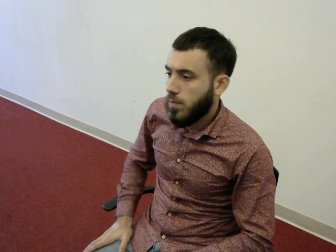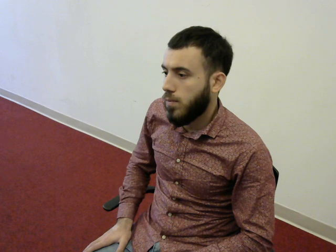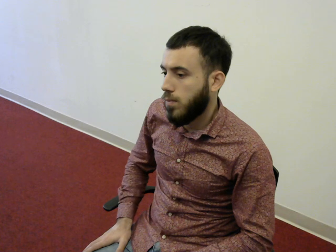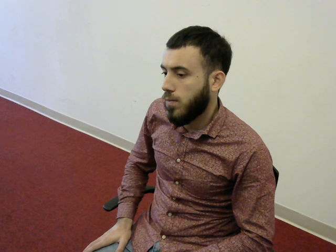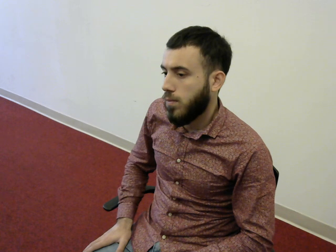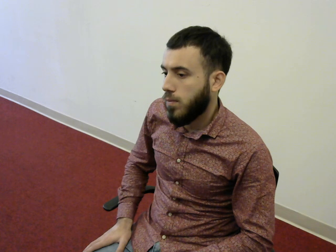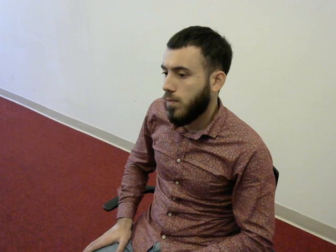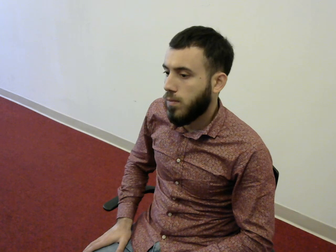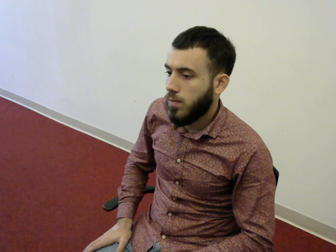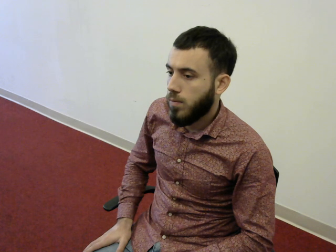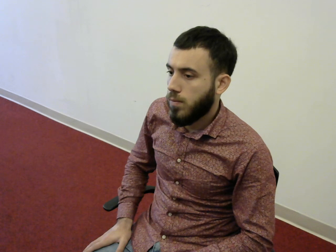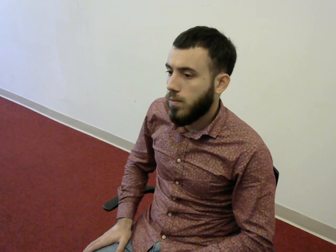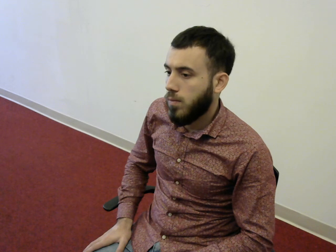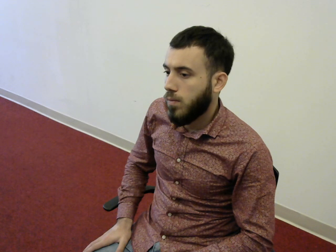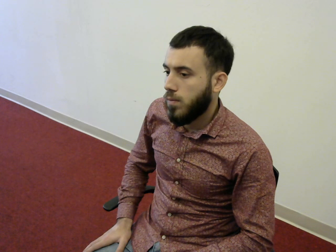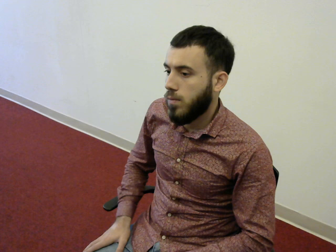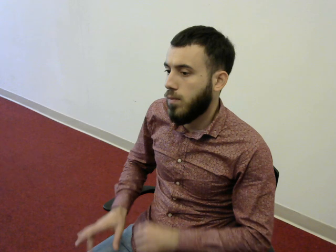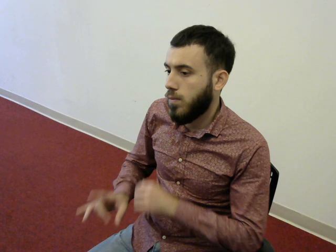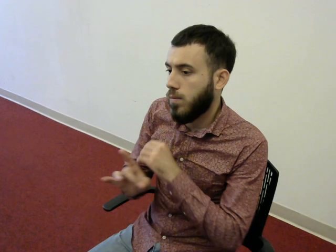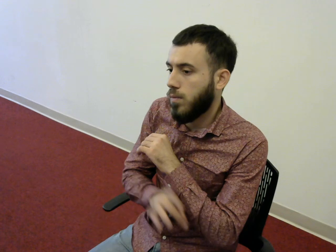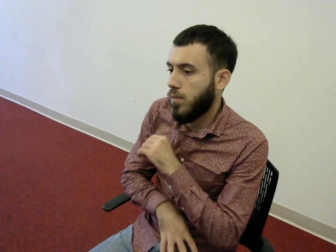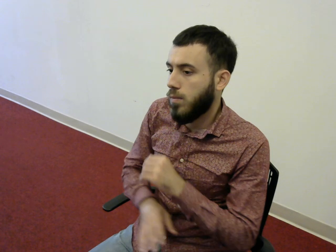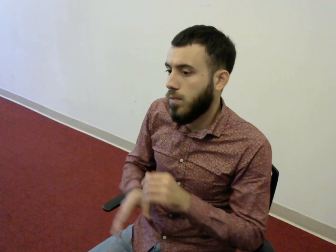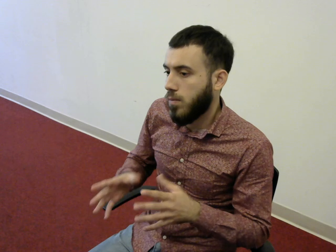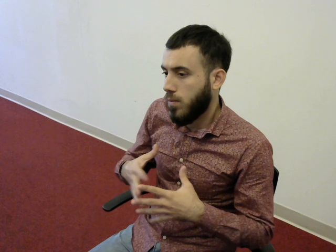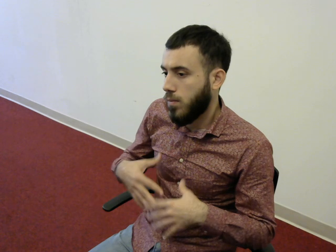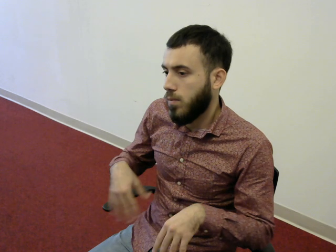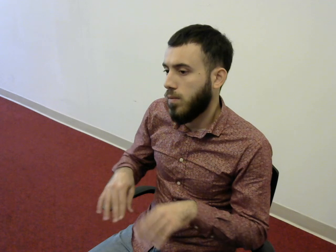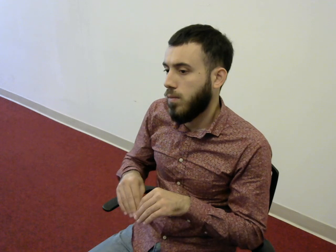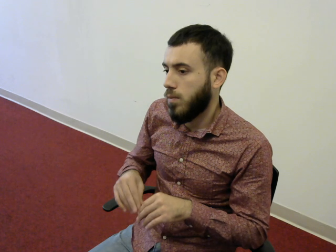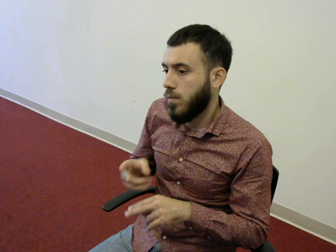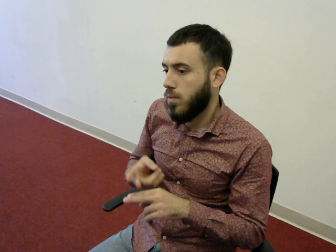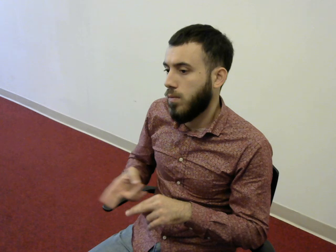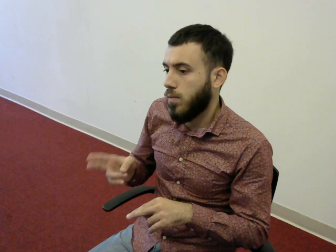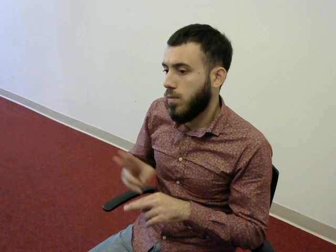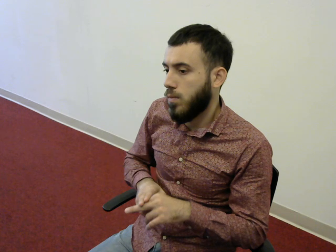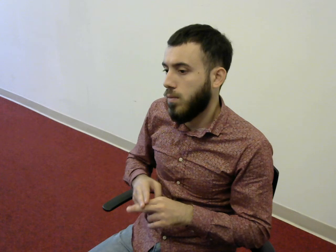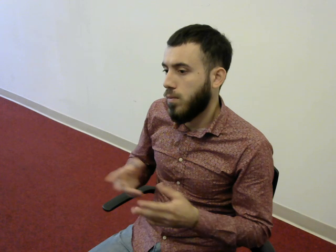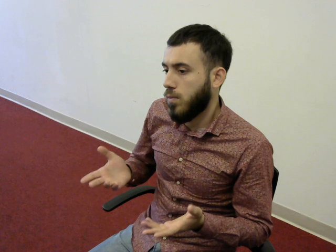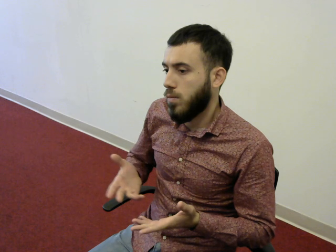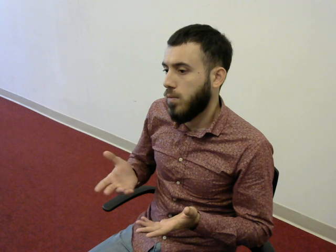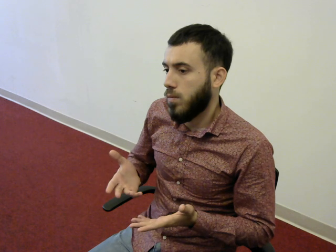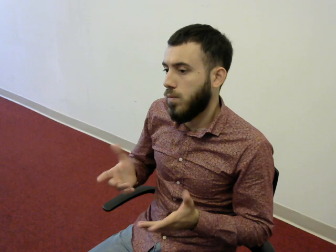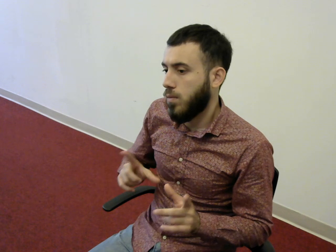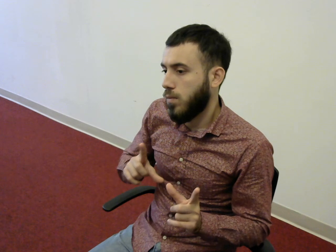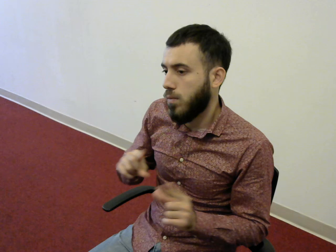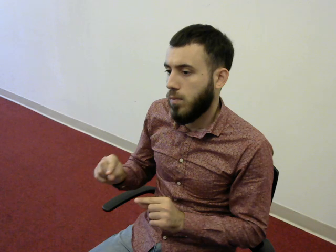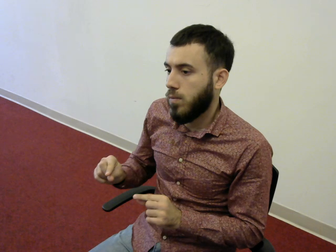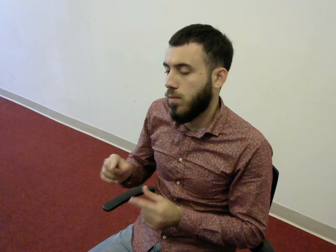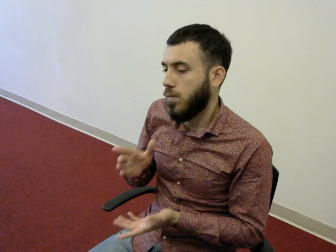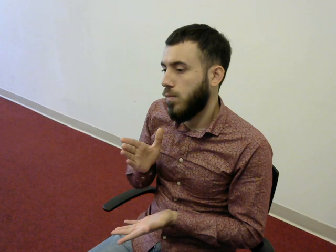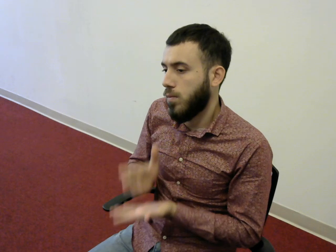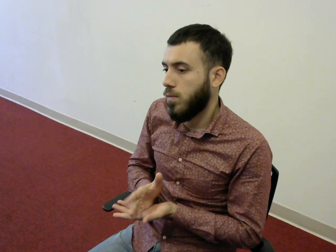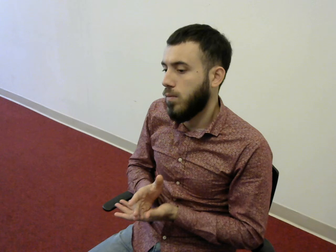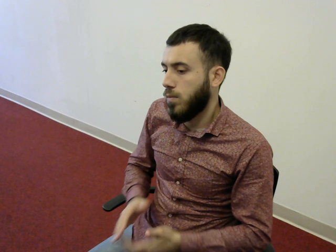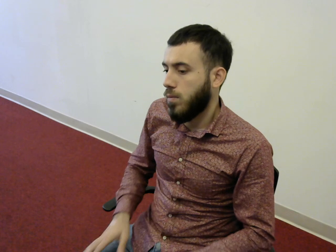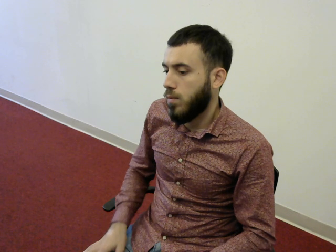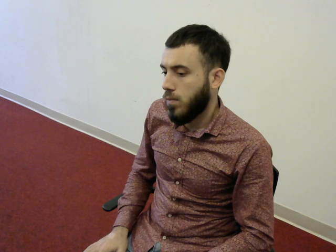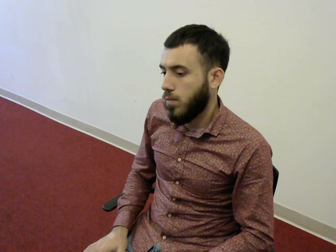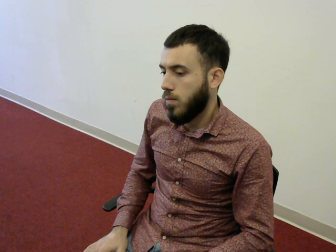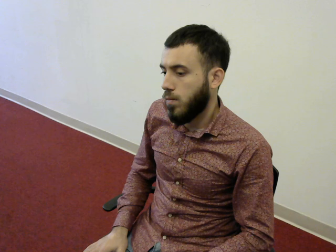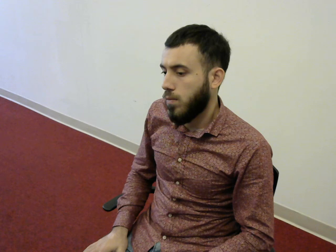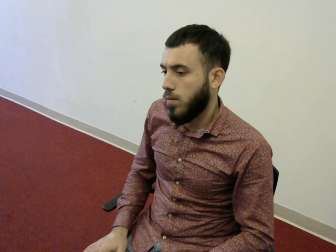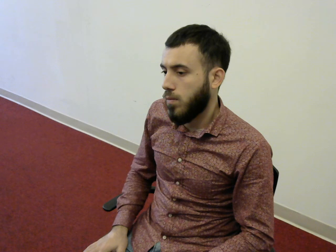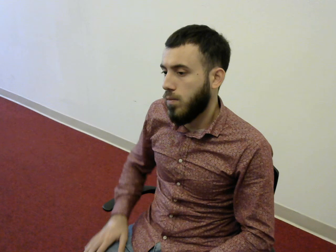Kasıb ailələr üçün hansı endirimlər var?